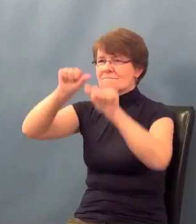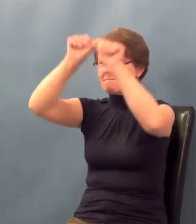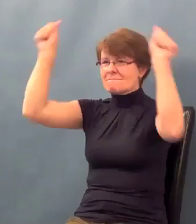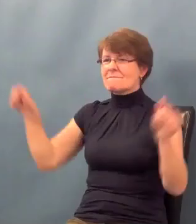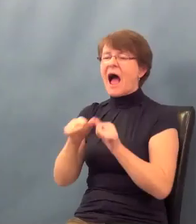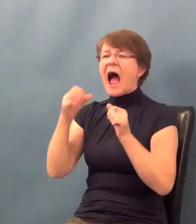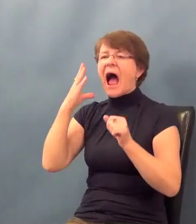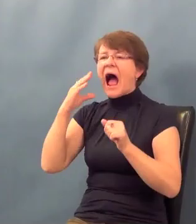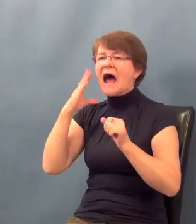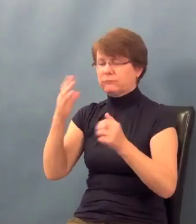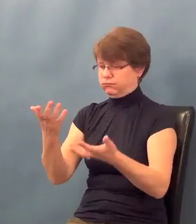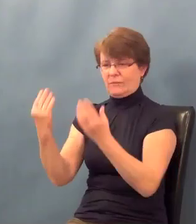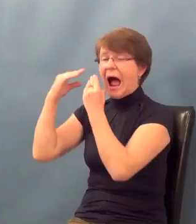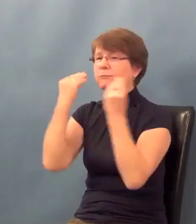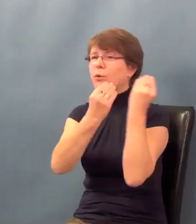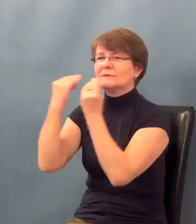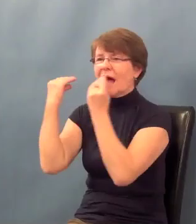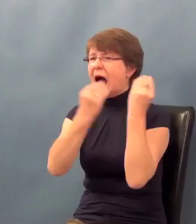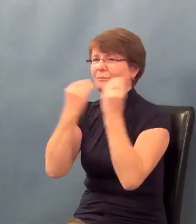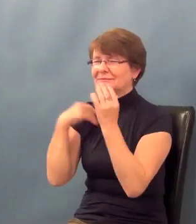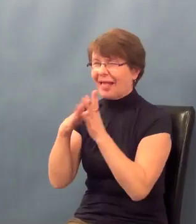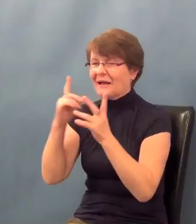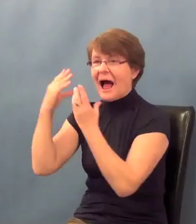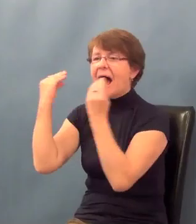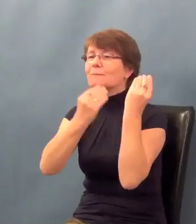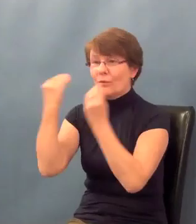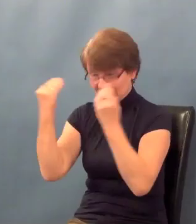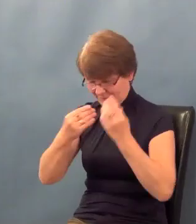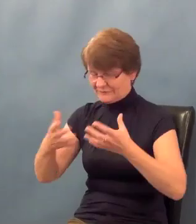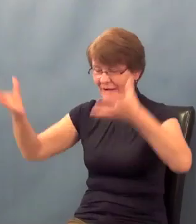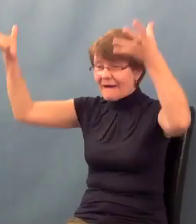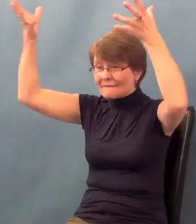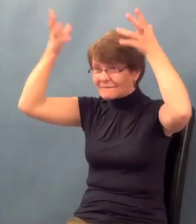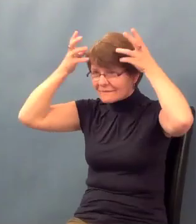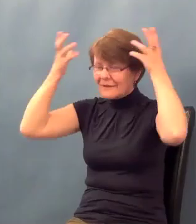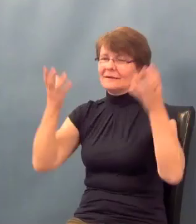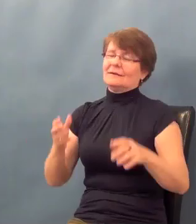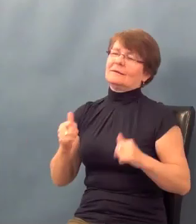Wielki okrągły arbuz, kładzie sobie na głowie arbuz.